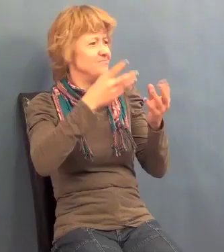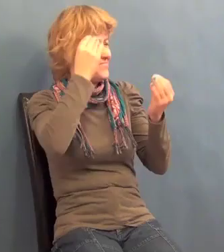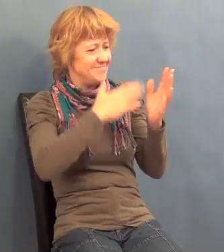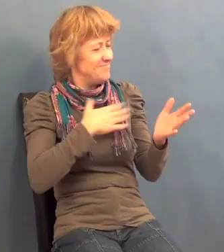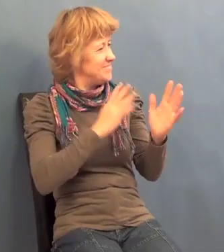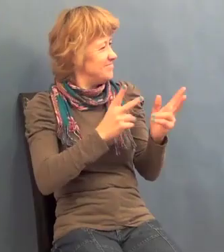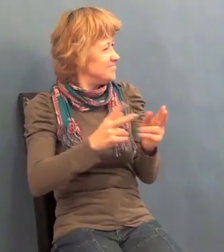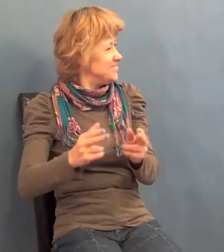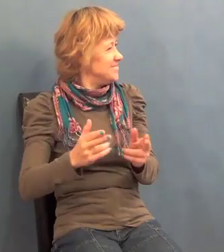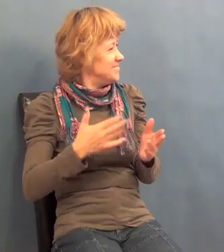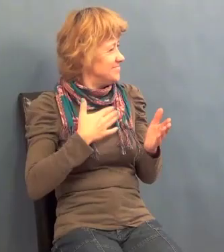Czuję, że lepiej po kawałku.